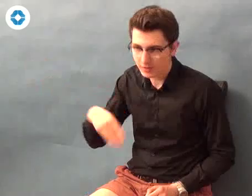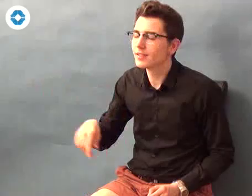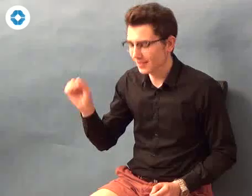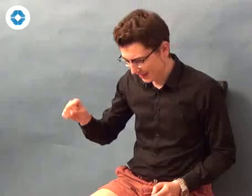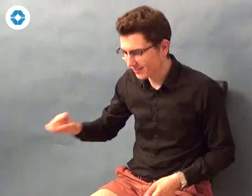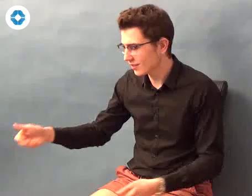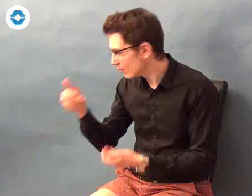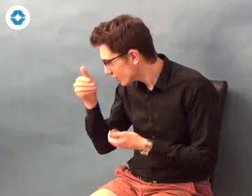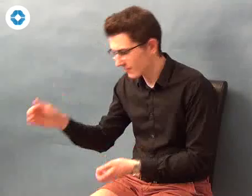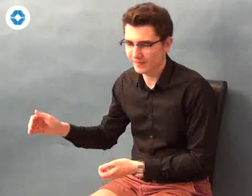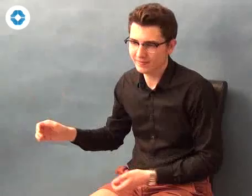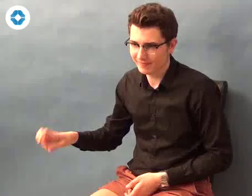Chaplin potwierdza i całuje go.